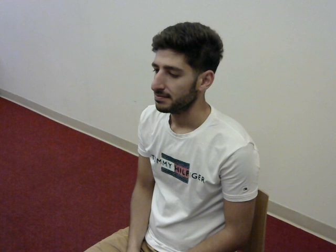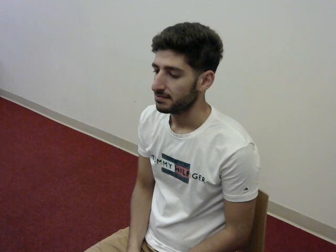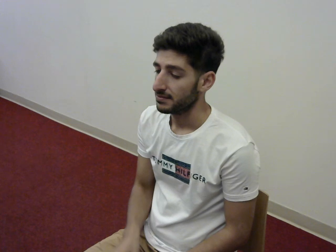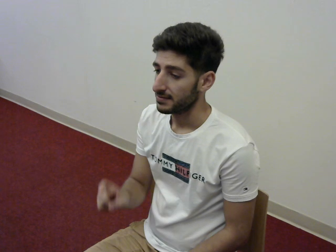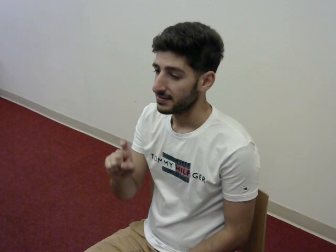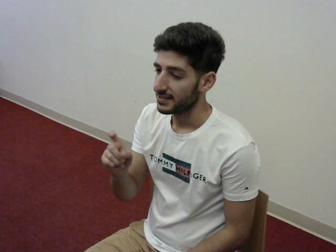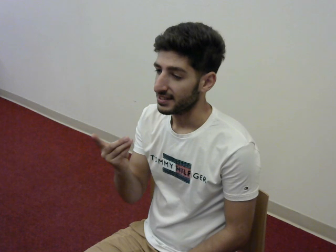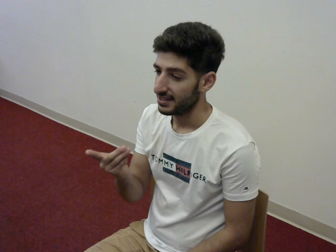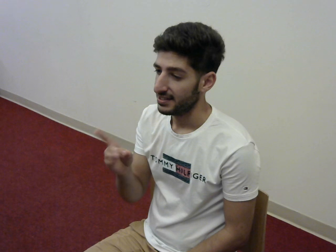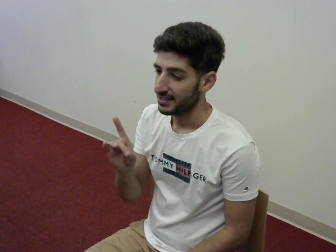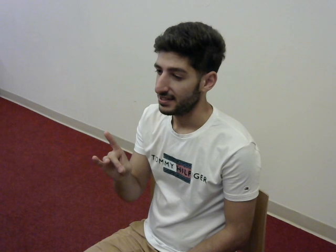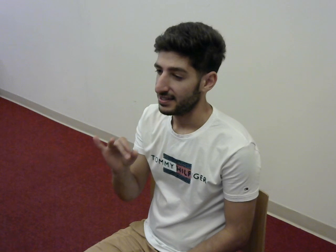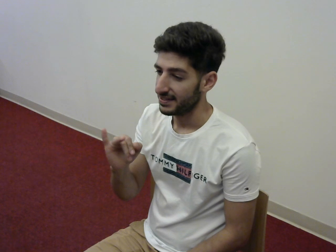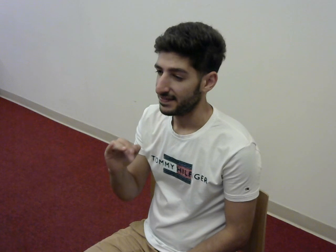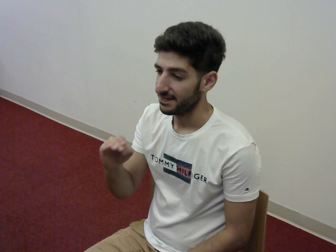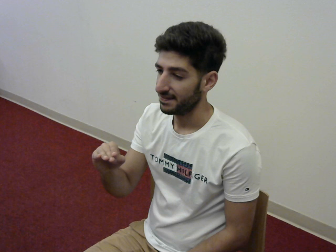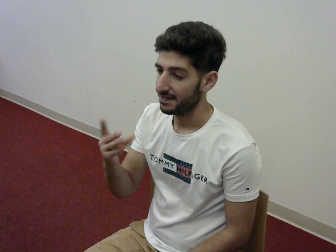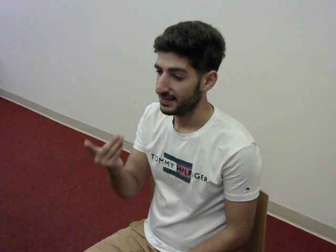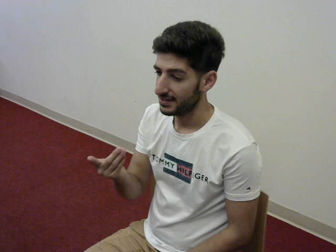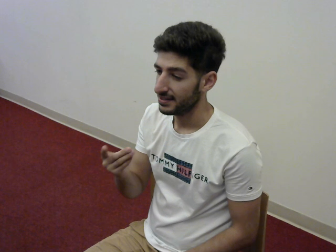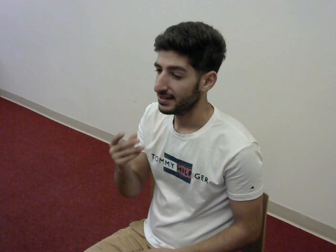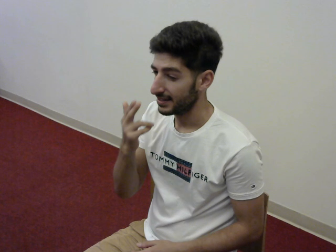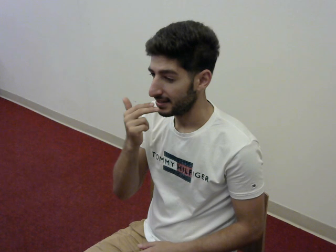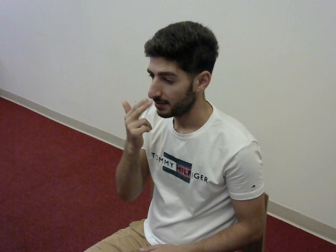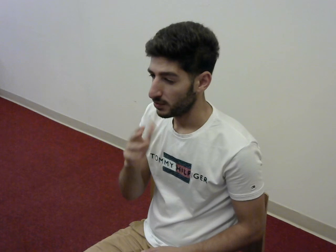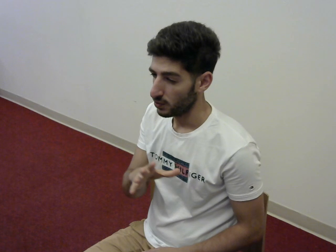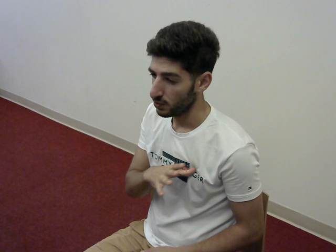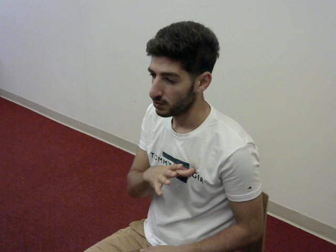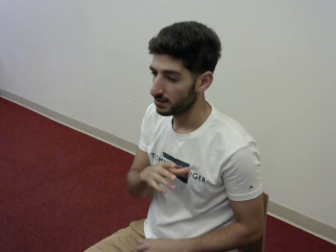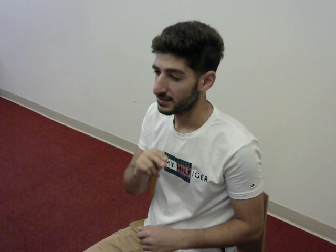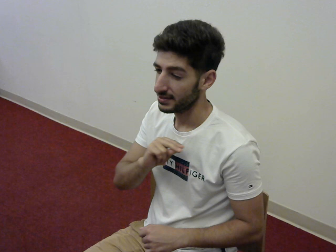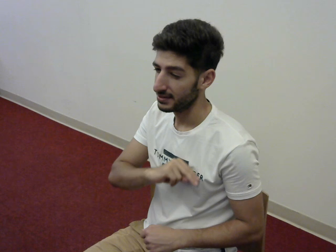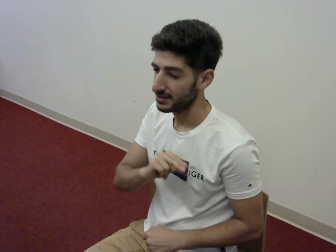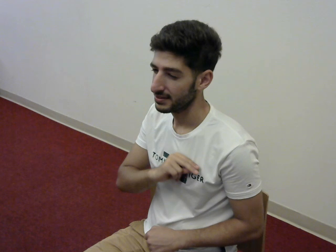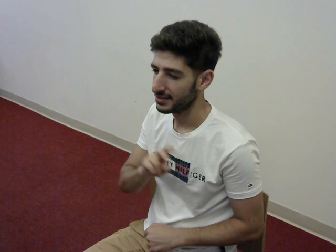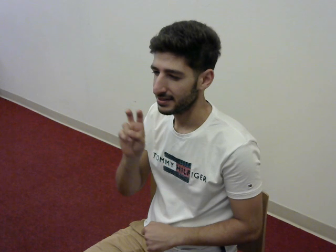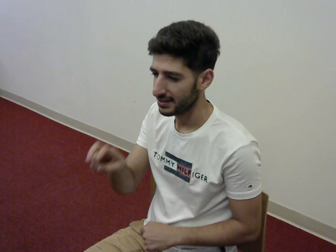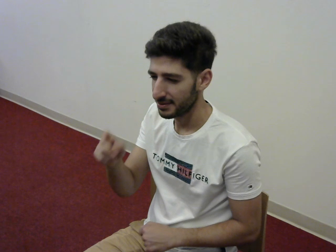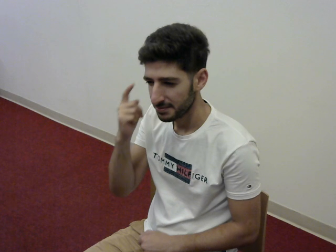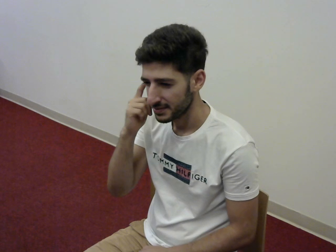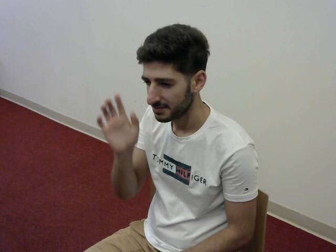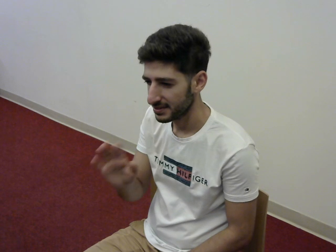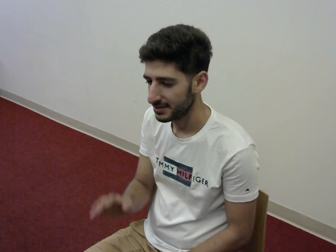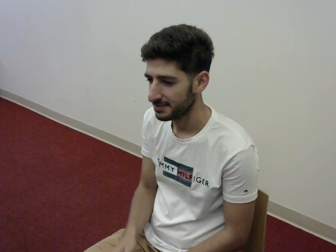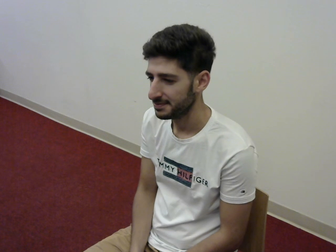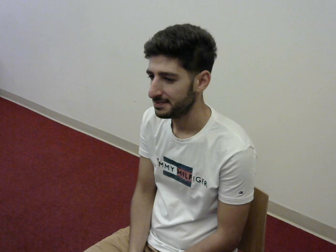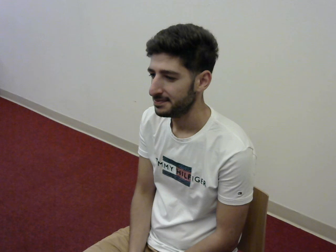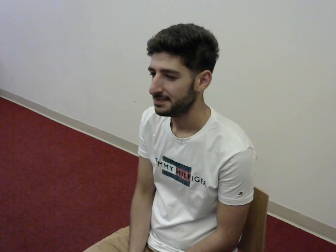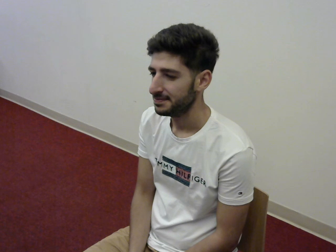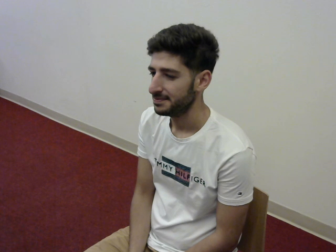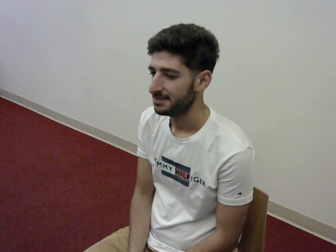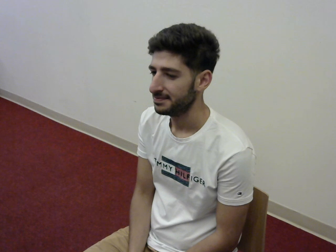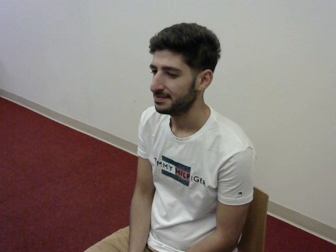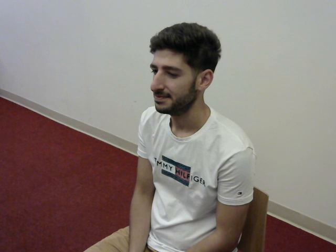Zərifə qrip olub, işə gələ bilmir